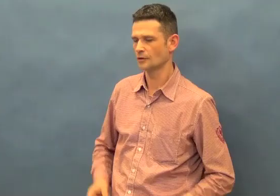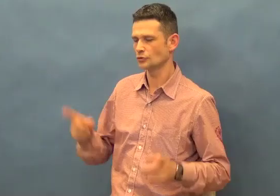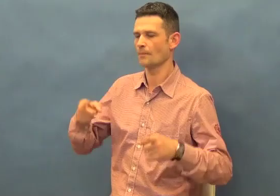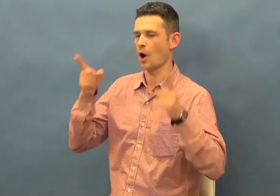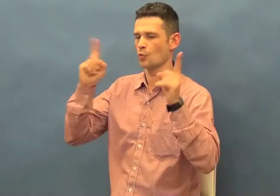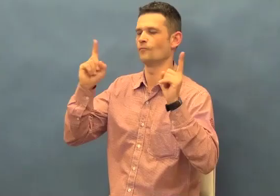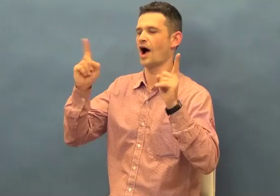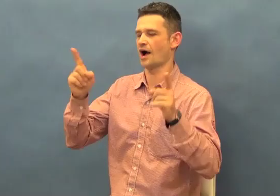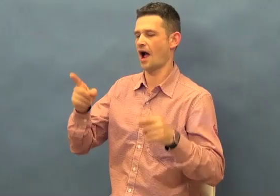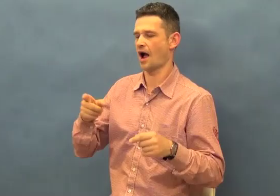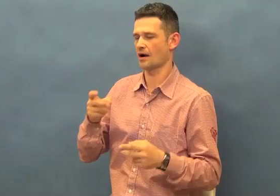Trzeba uważać.